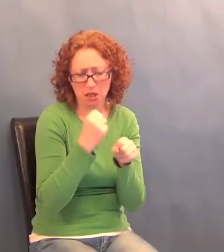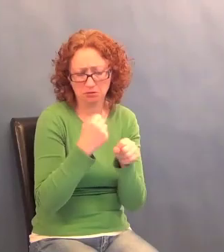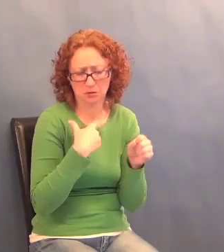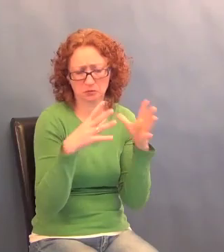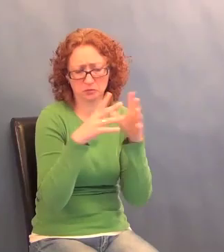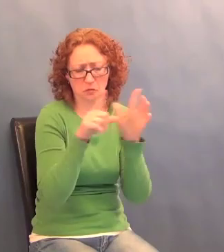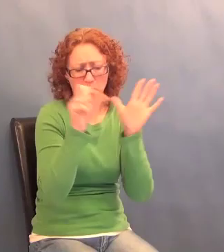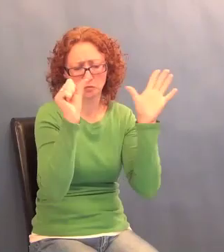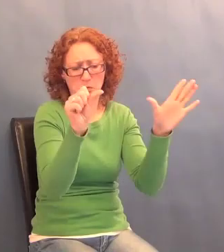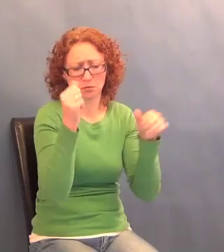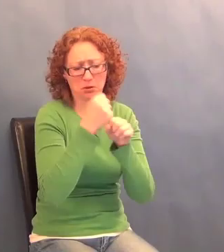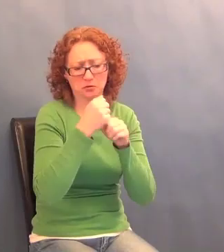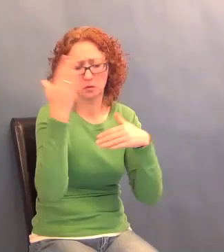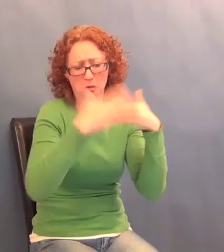Ja pracuję od dziesiątej do szóstej.